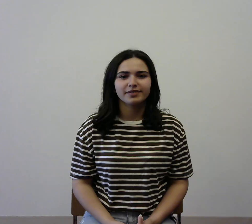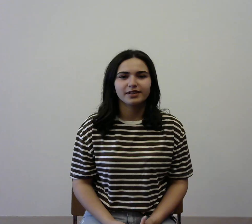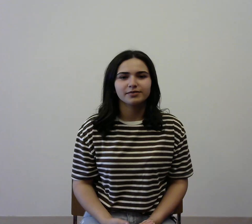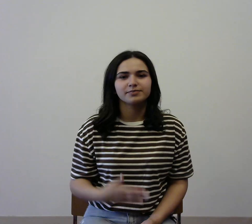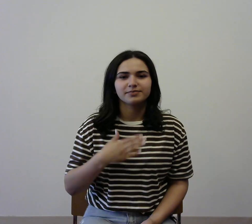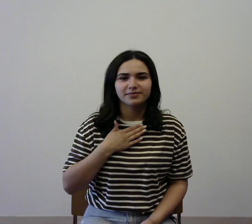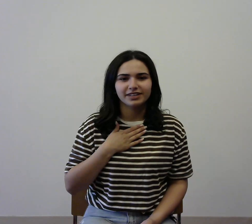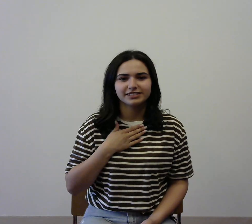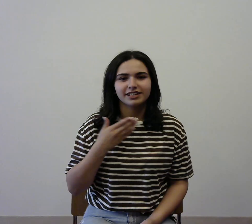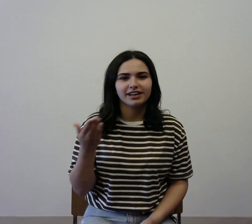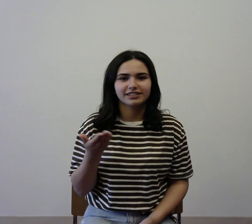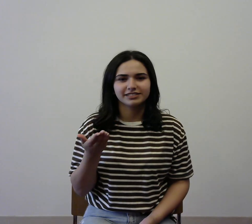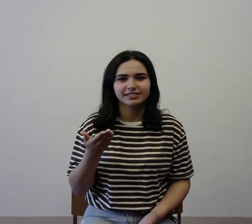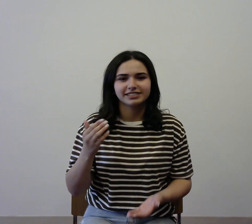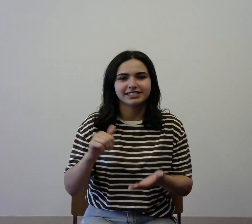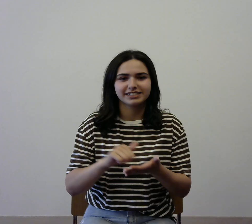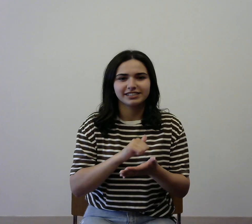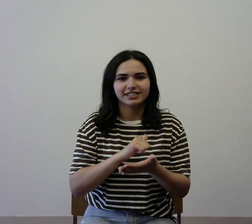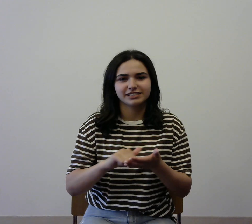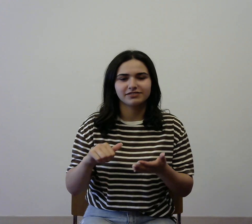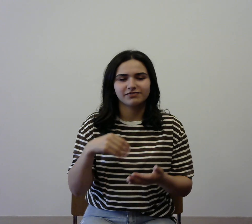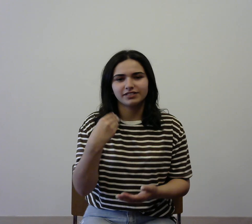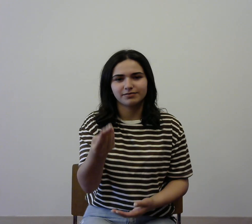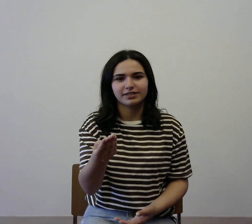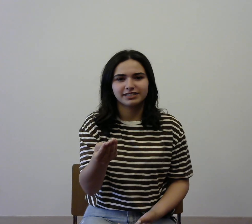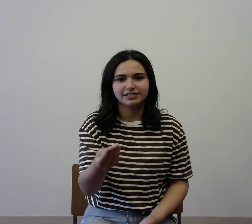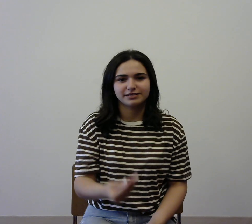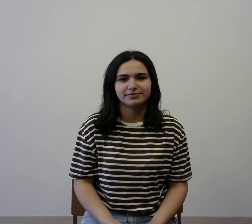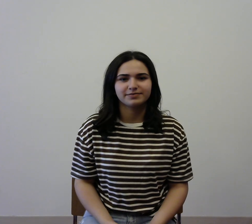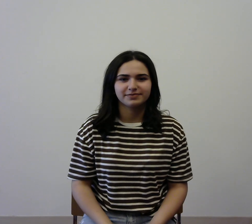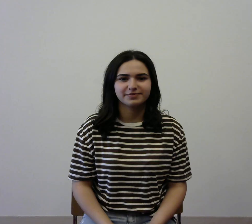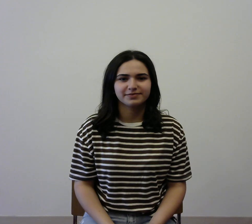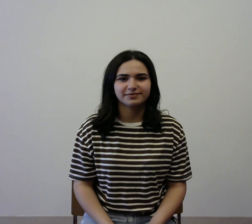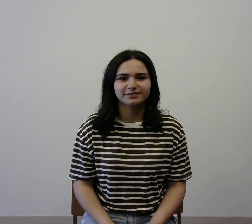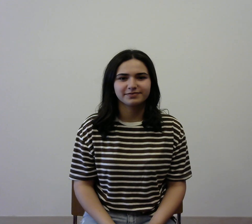Mən hansı sənədləri verməliyəm?